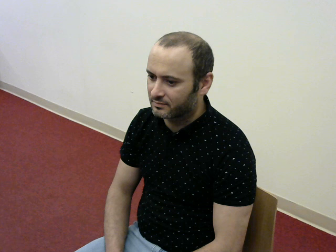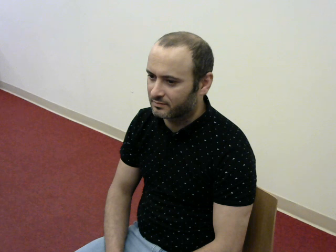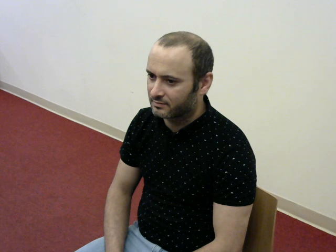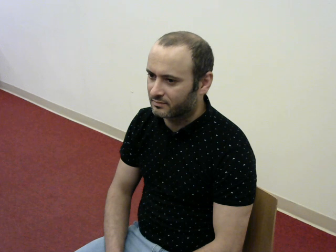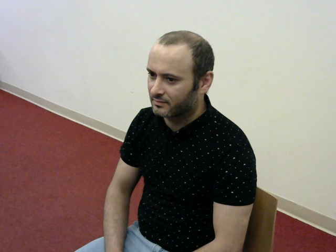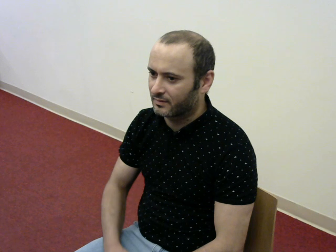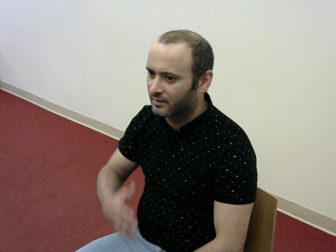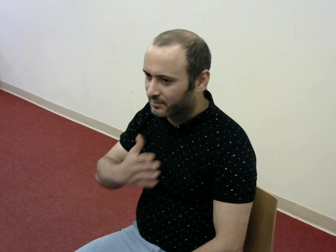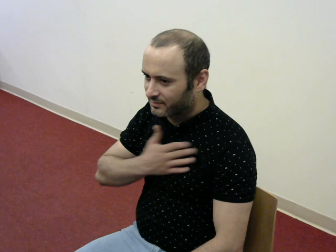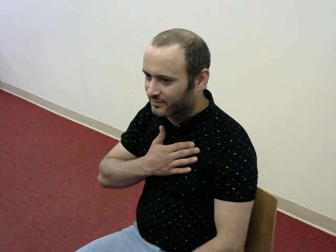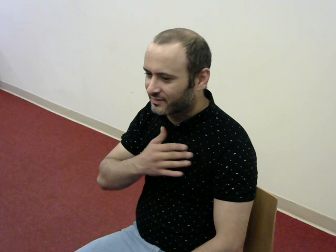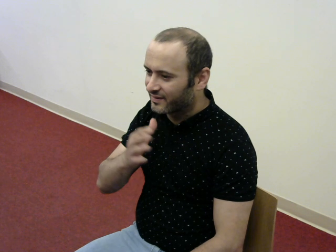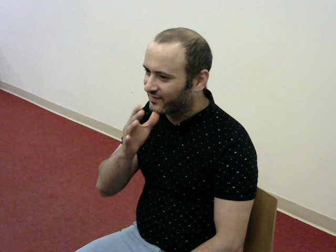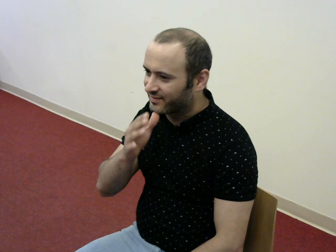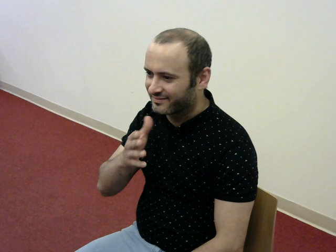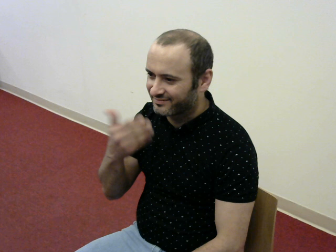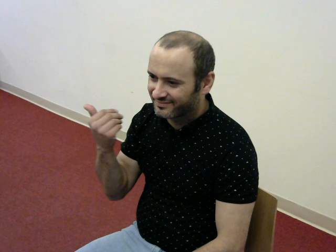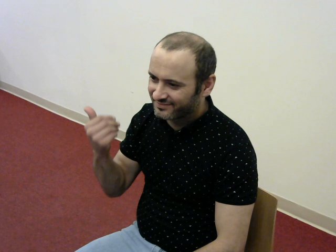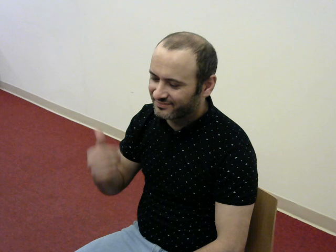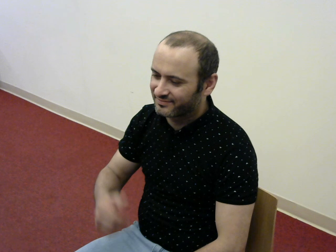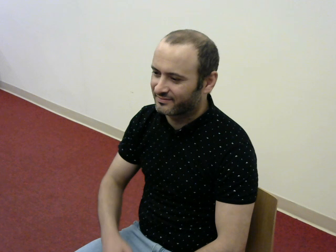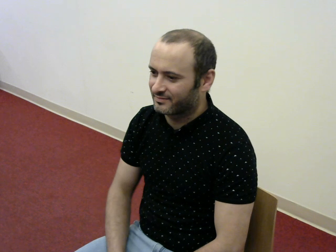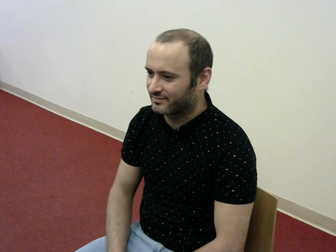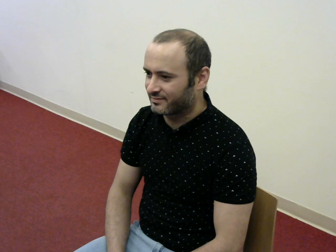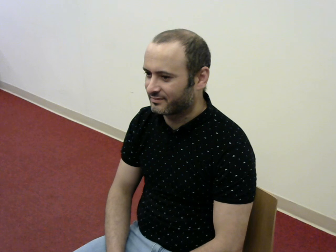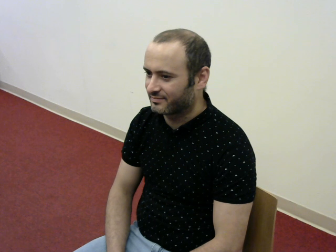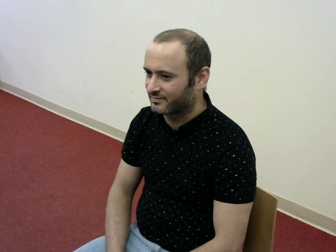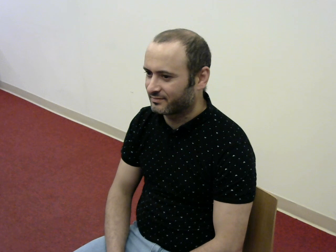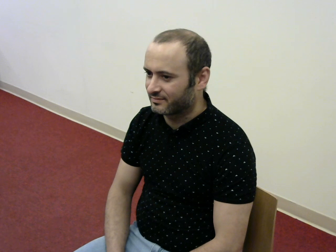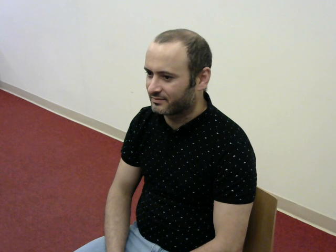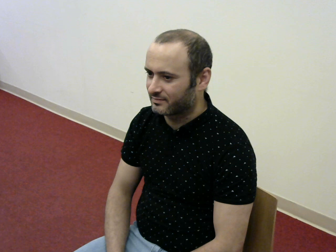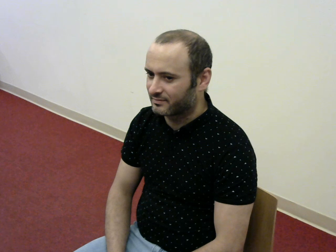Mənim vaxtım yoxdur